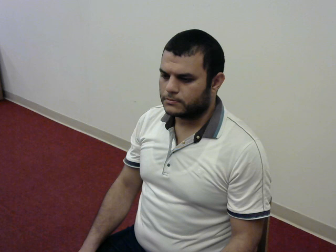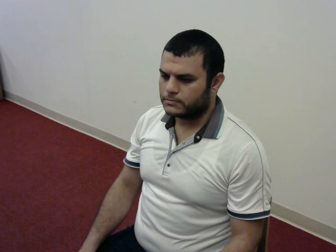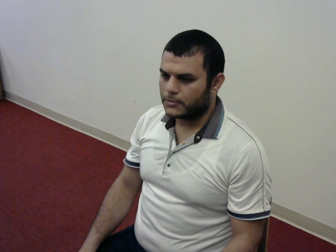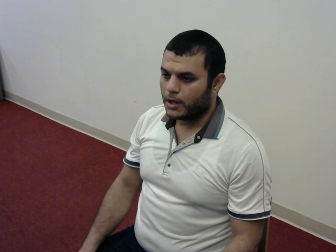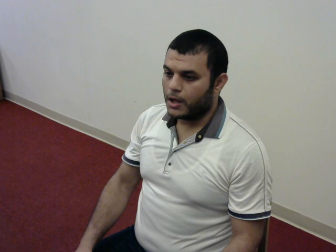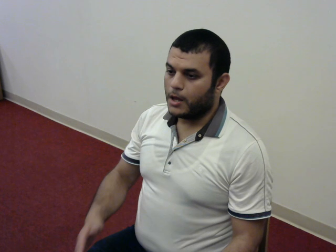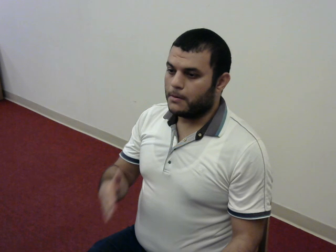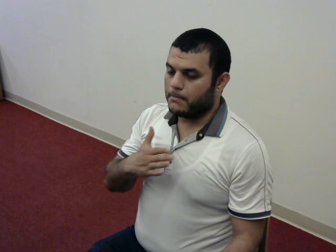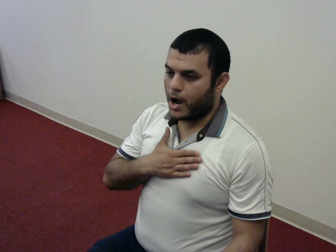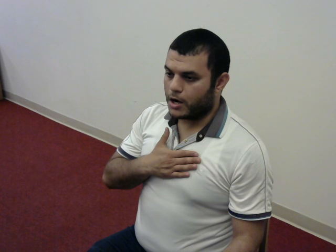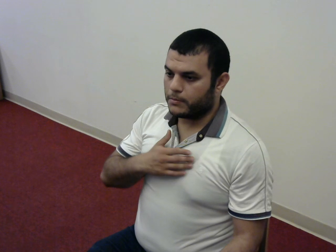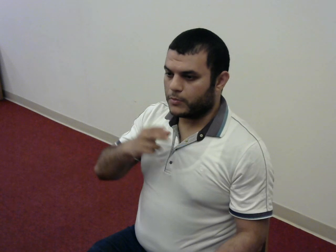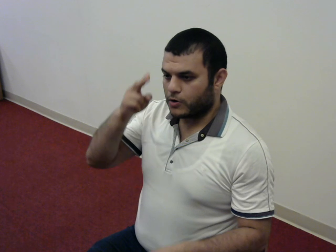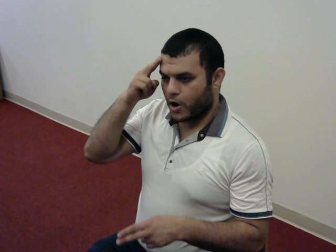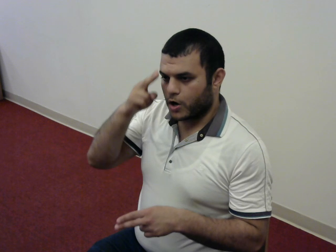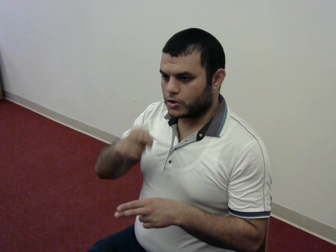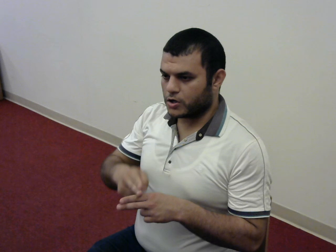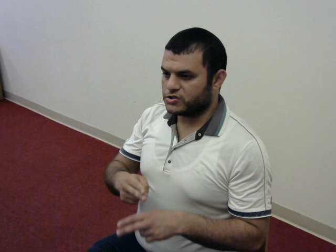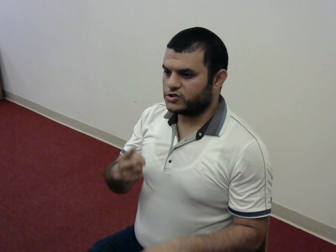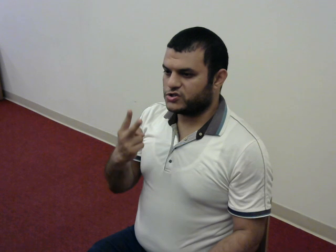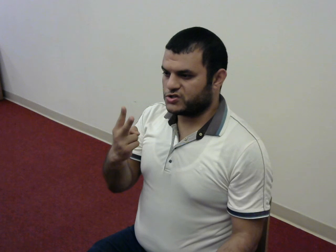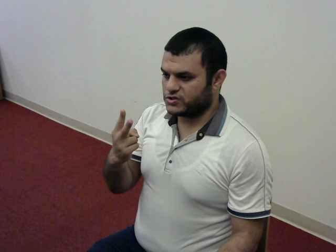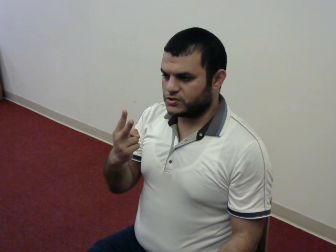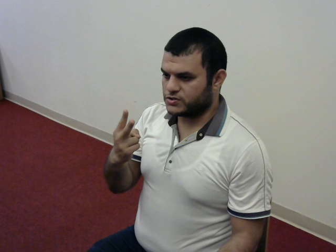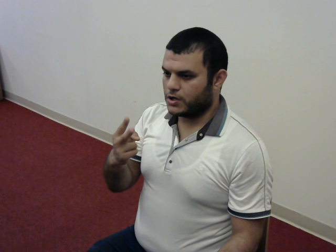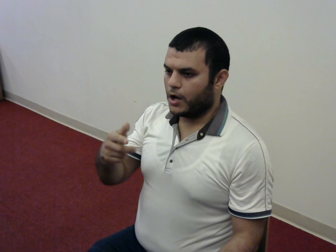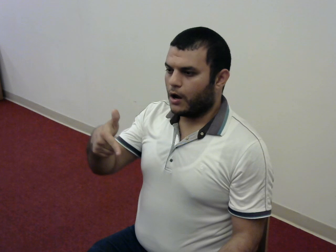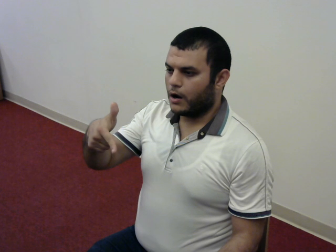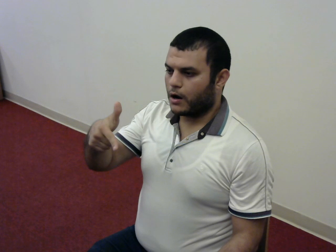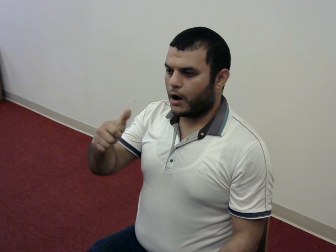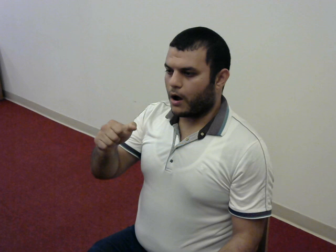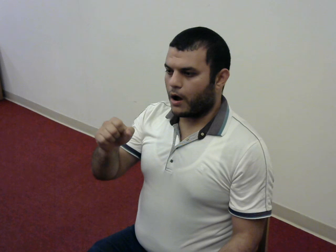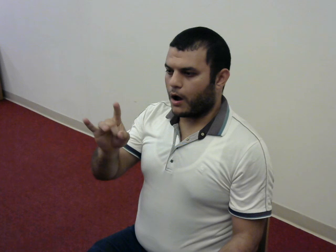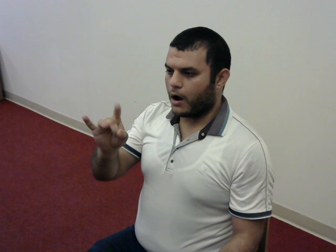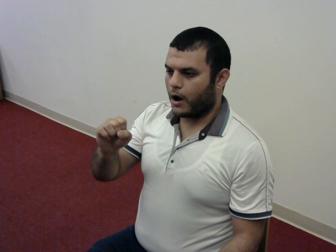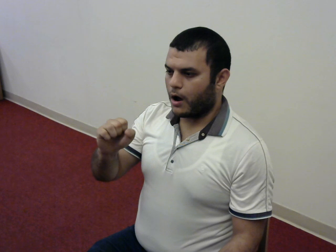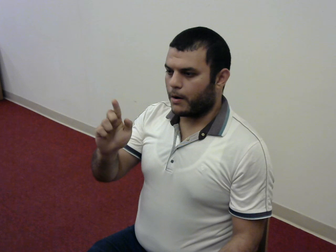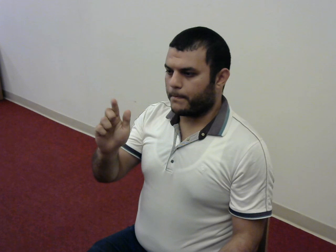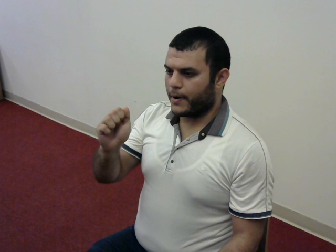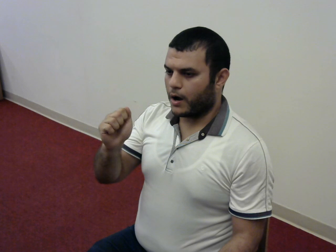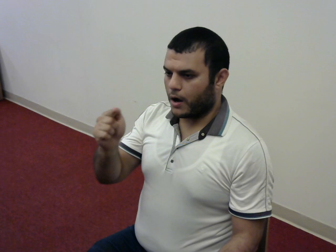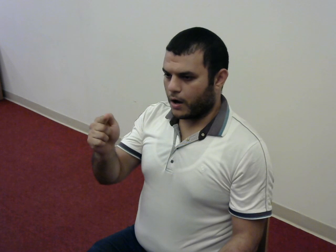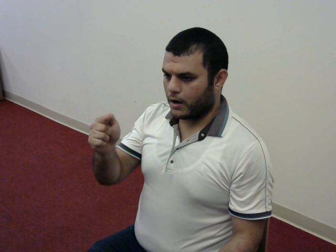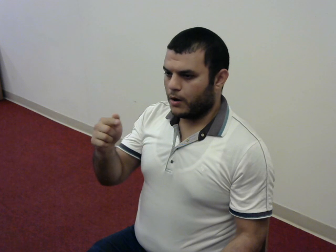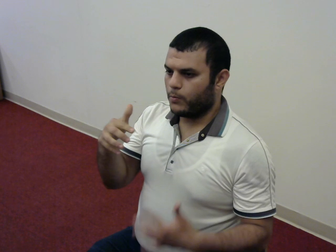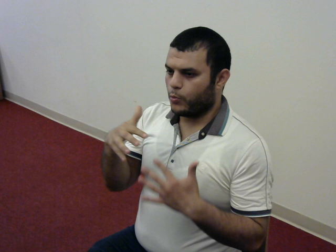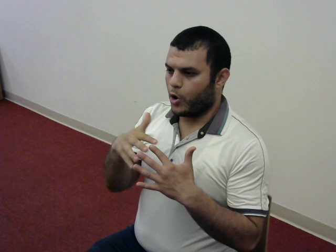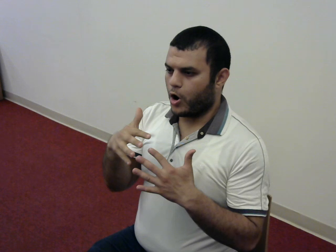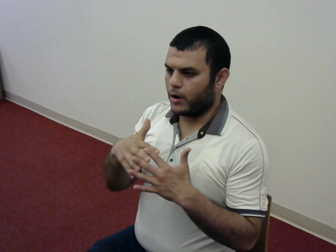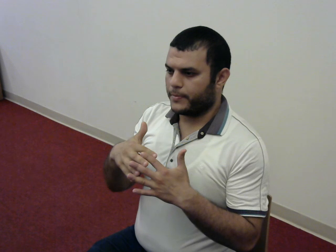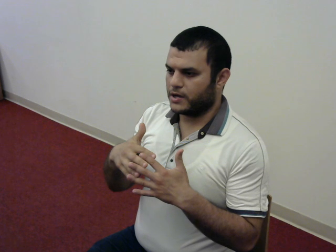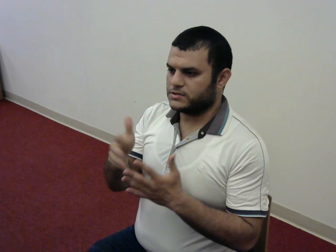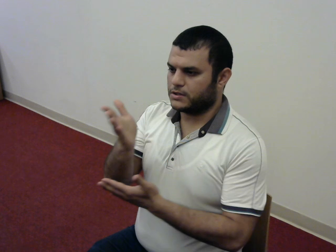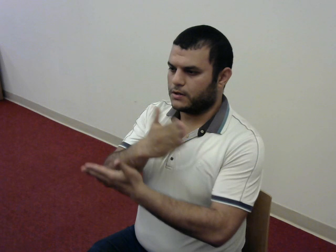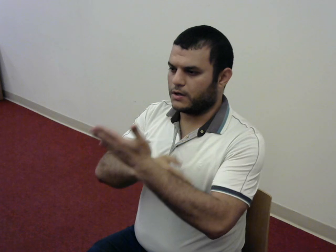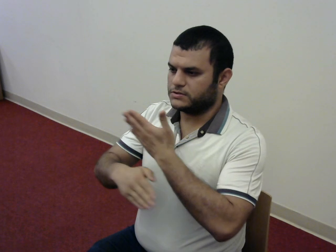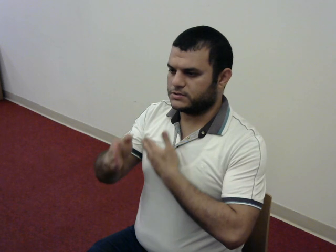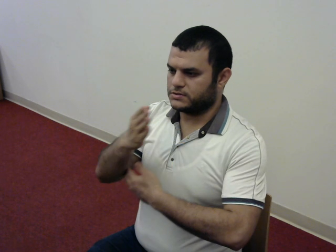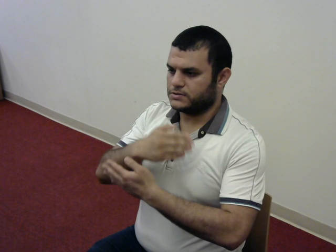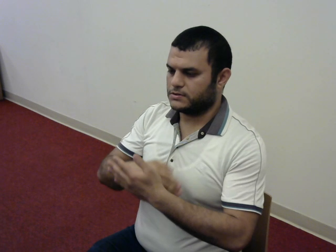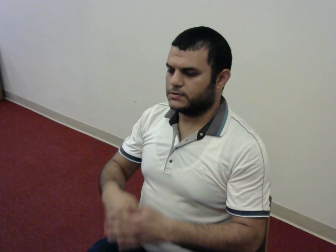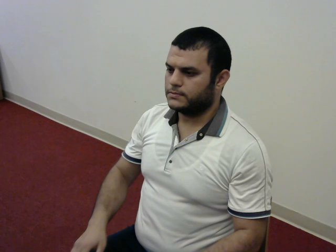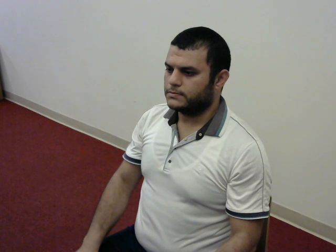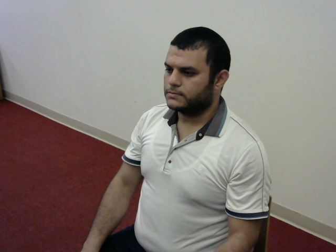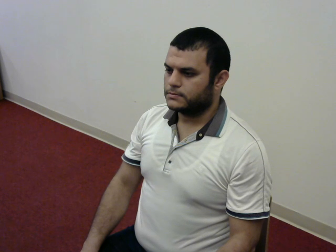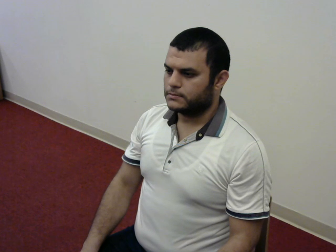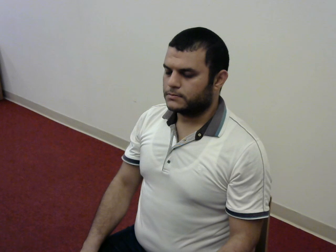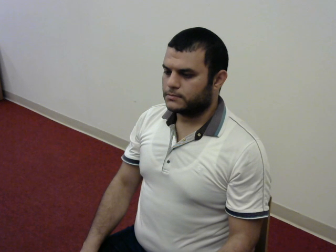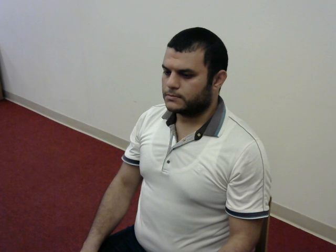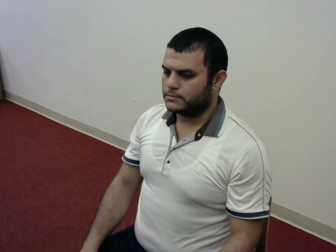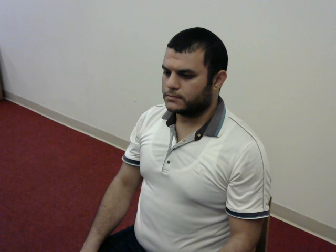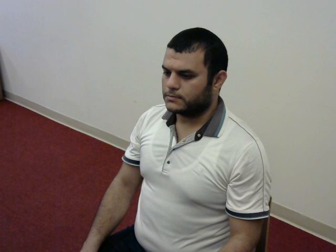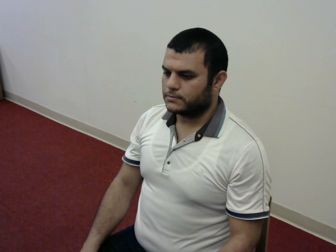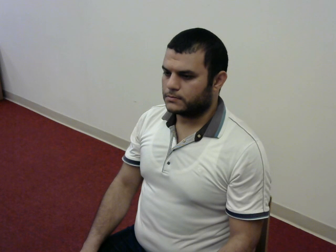Mənim qardaşım 2-ci Qarabağ müharibəsinin qazisidir